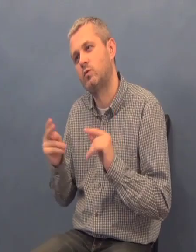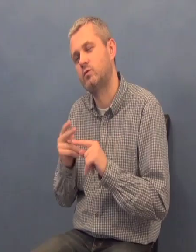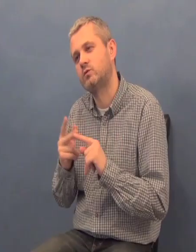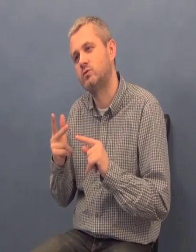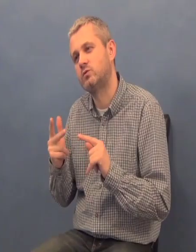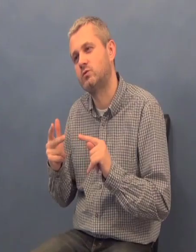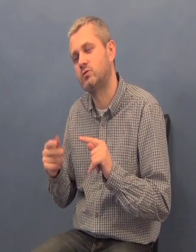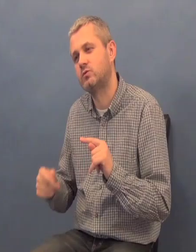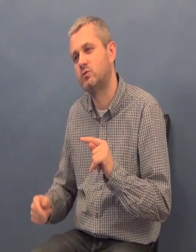Dwudziesty trzeci?